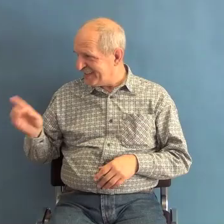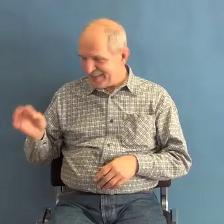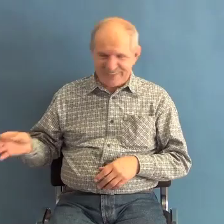Dobrze.